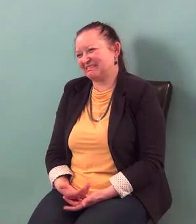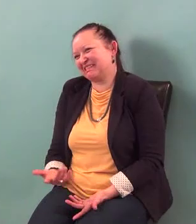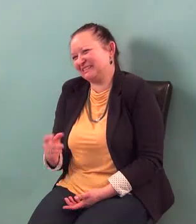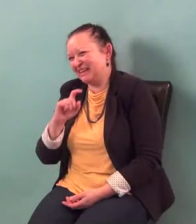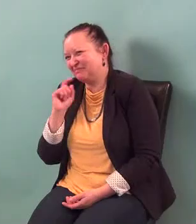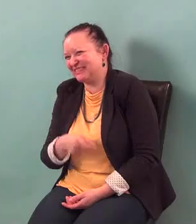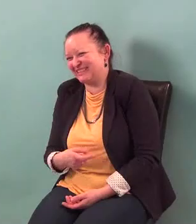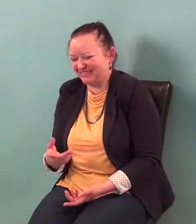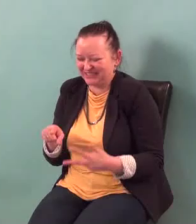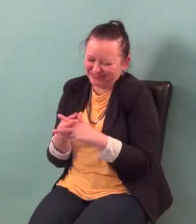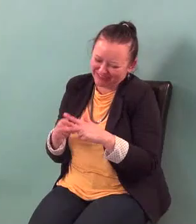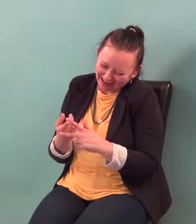Nie możliwe, żeby to była dziura.